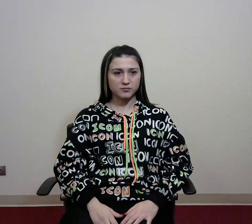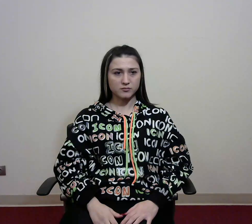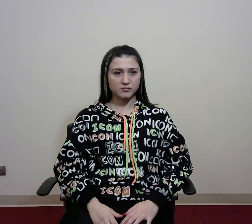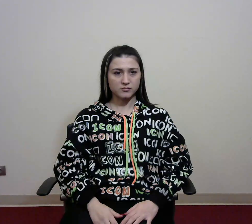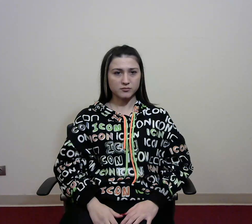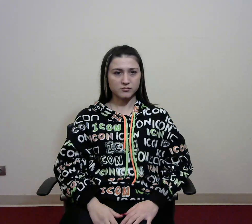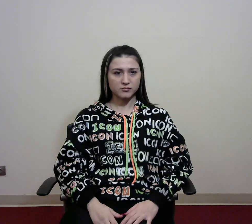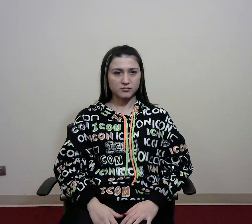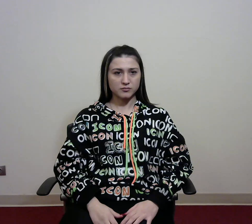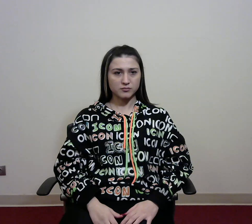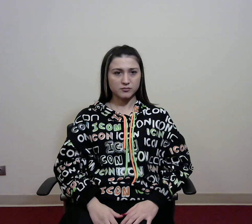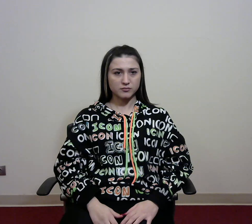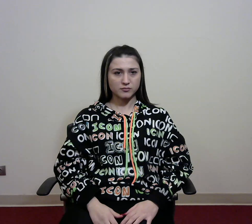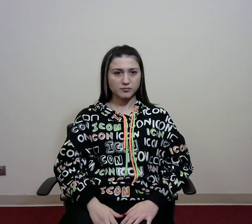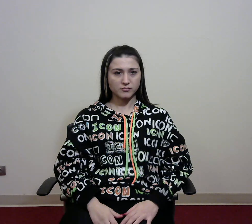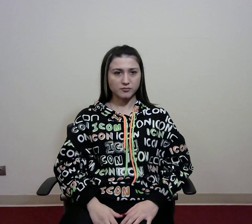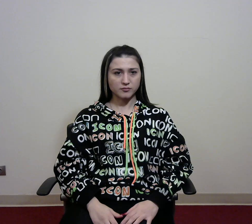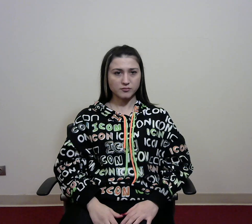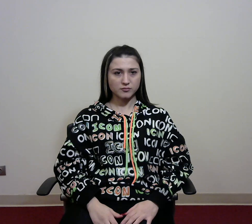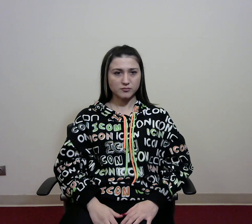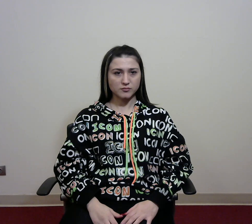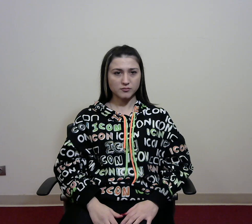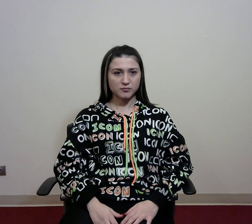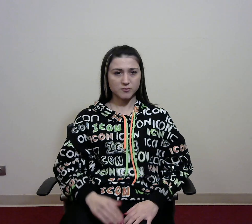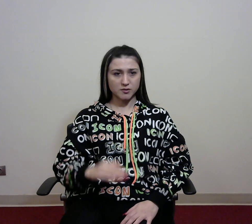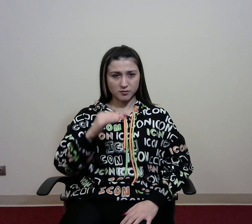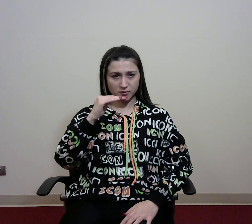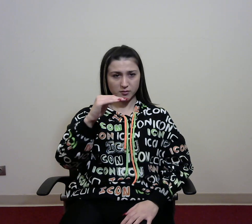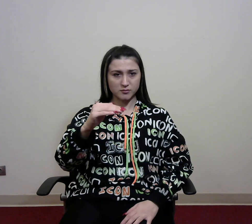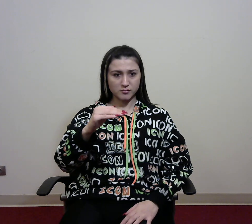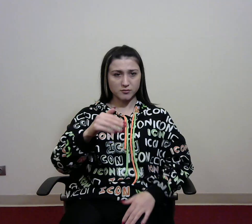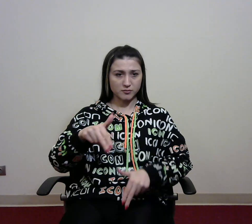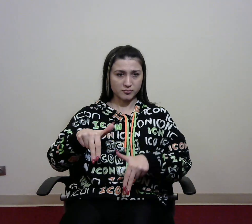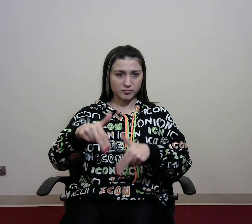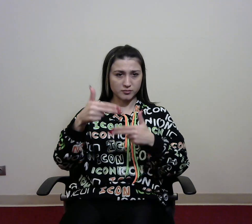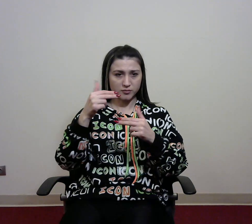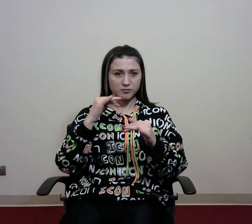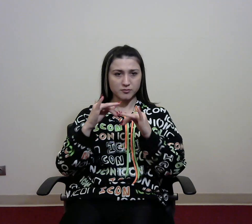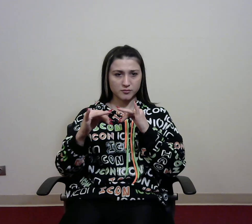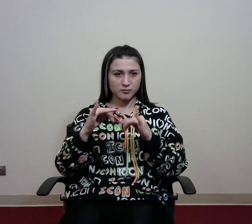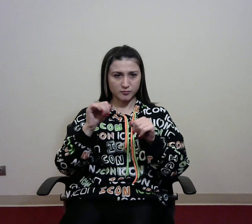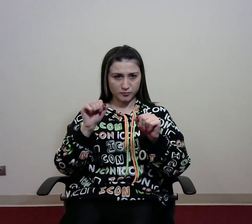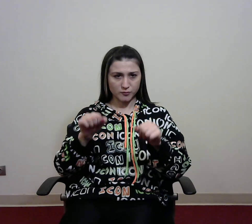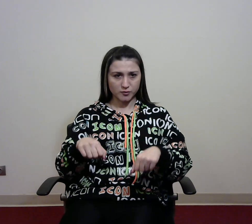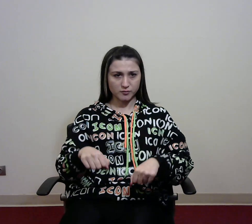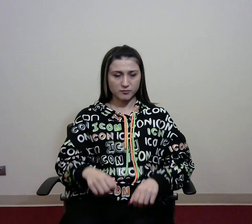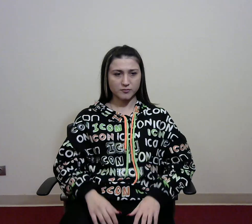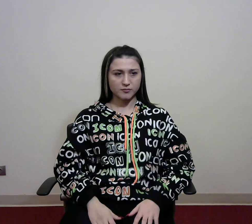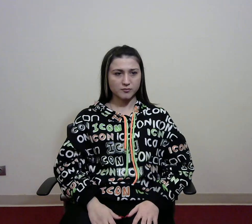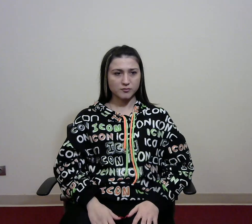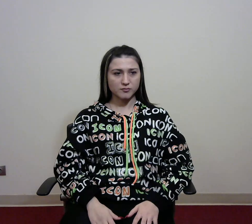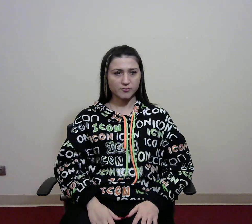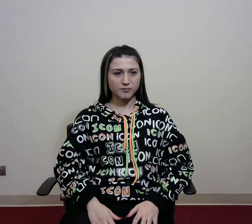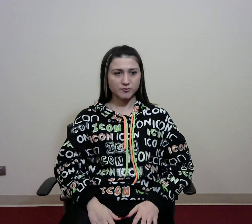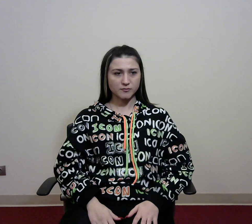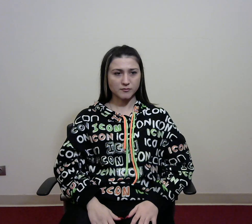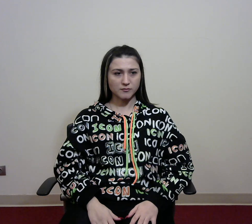Sizinlə görüntülü danışmaq olar?